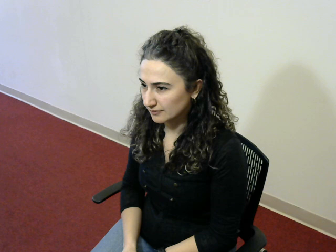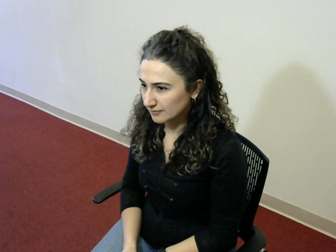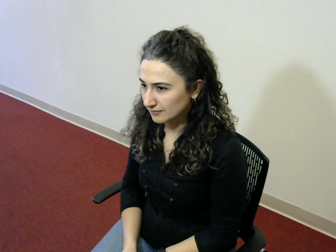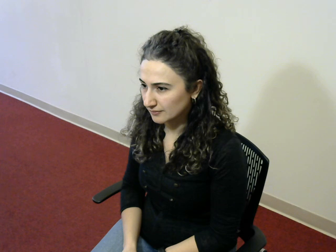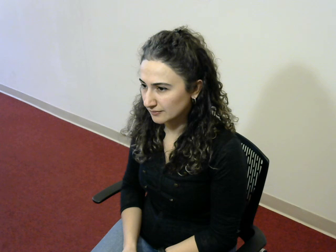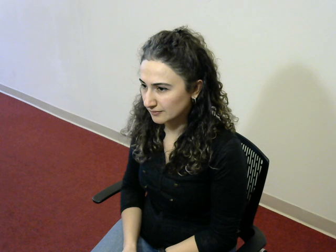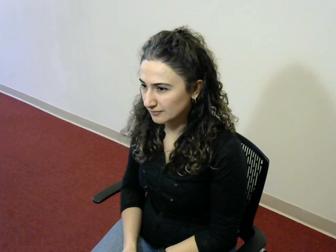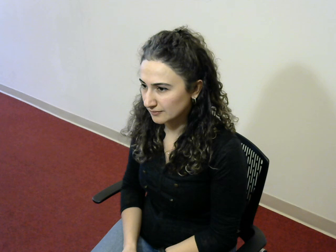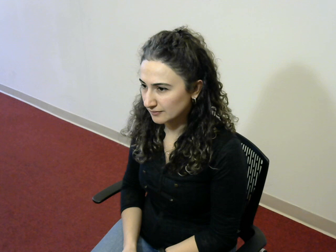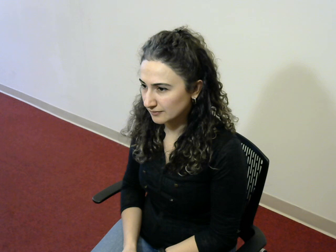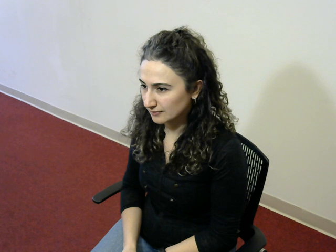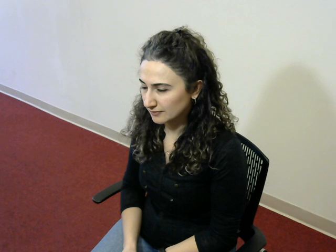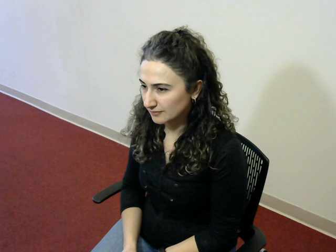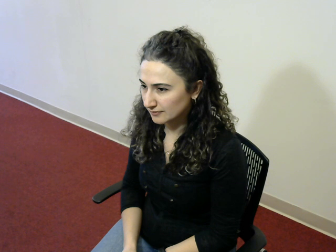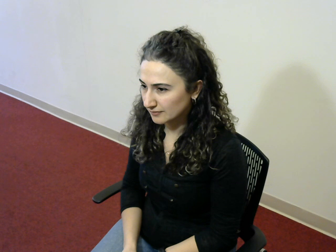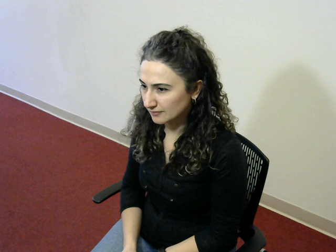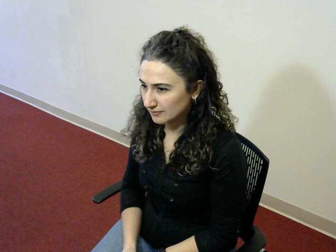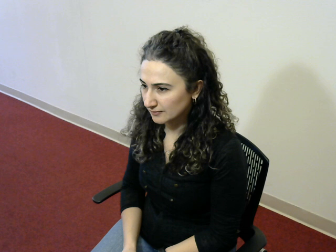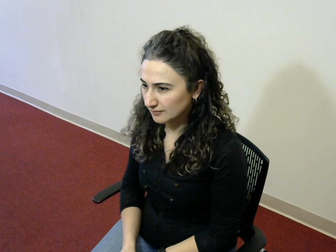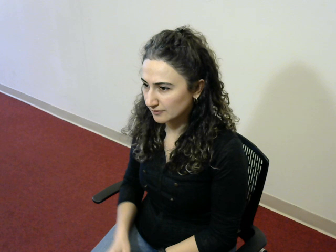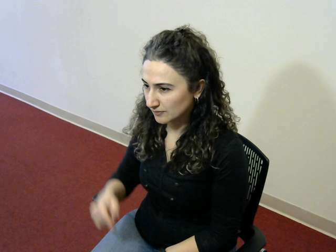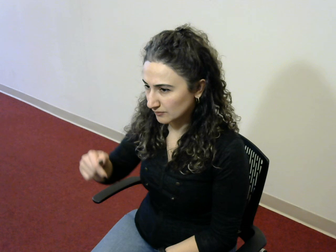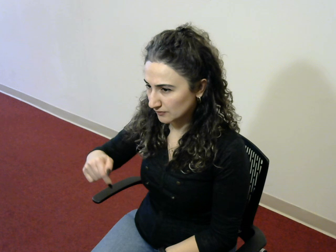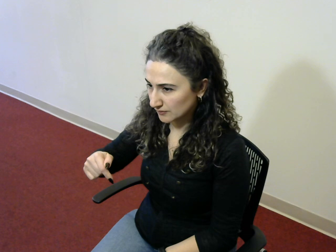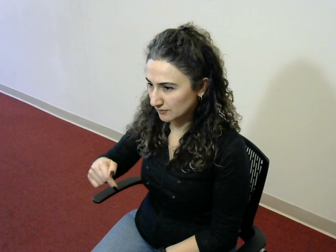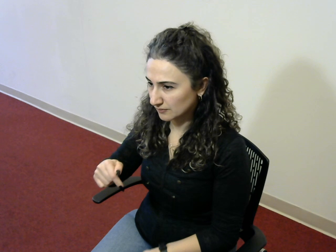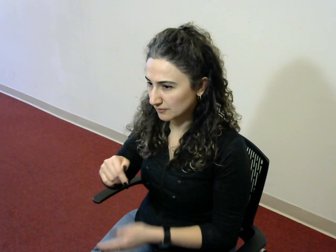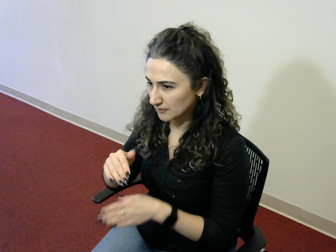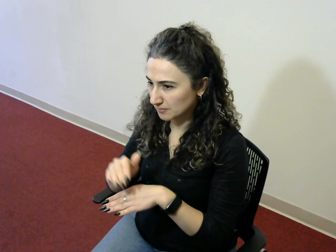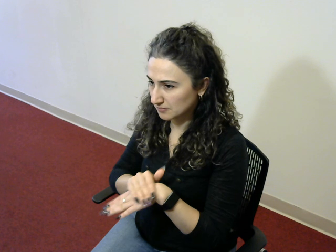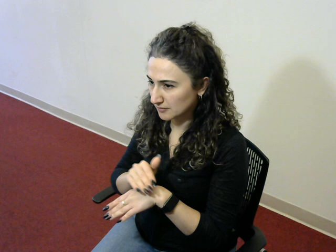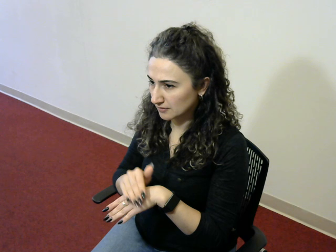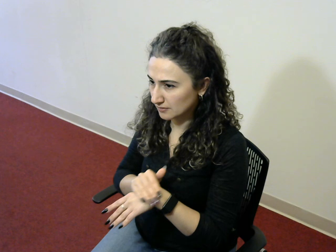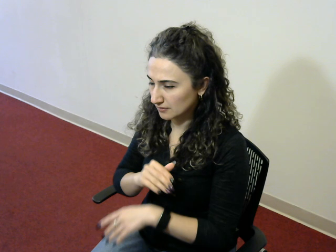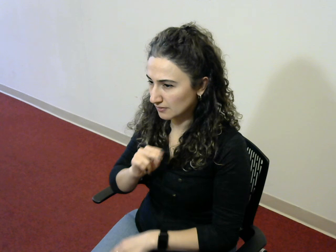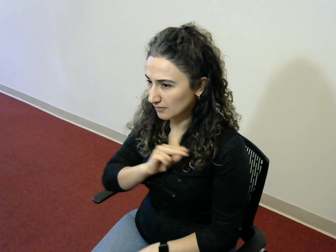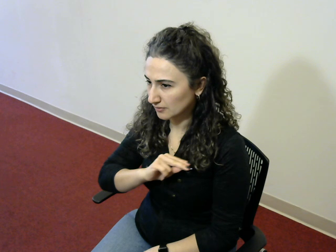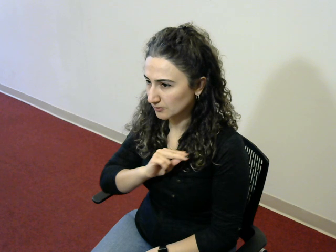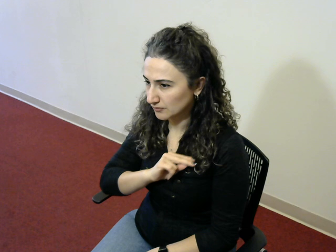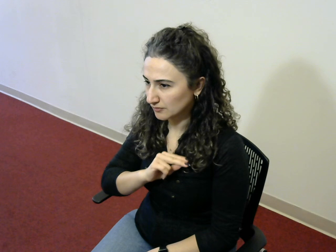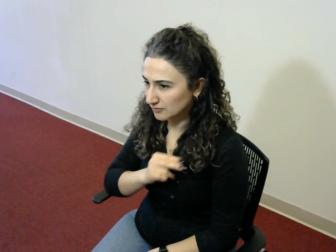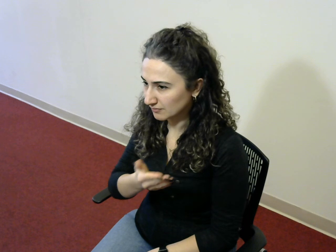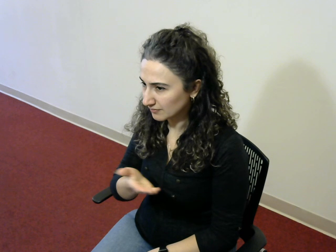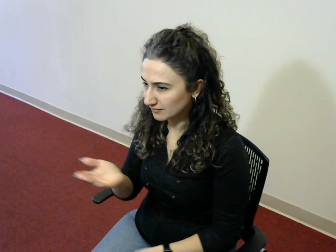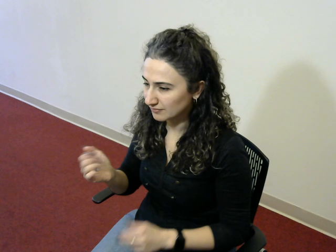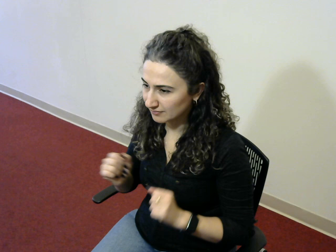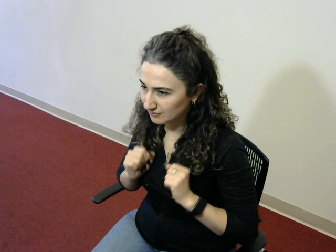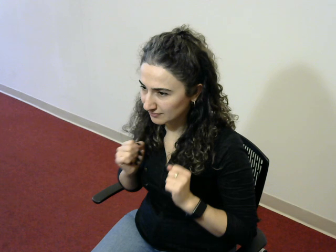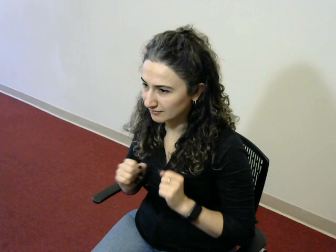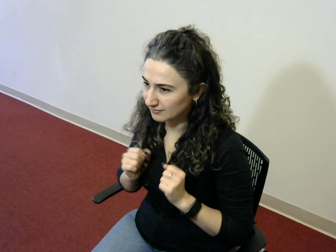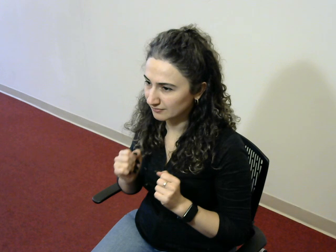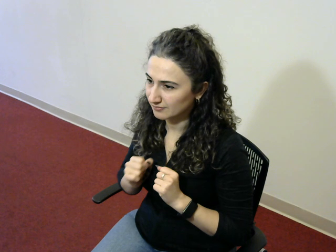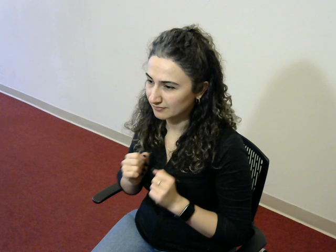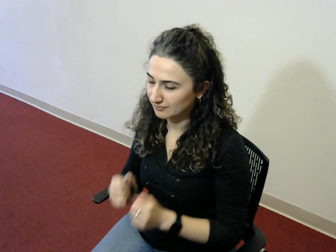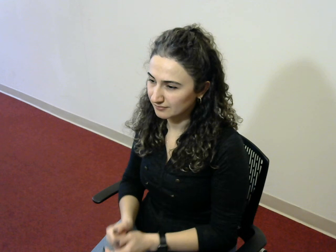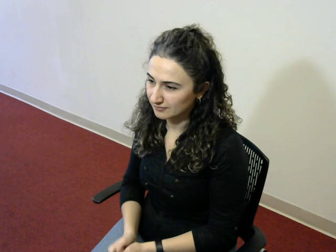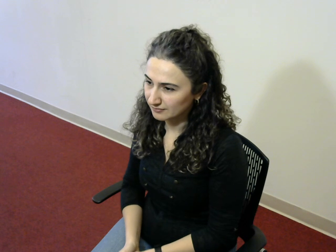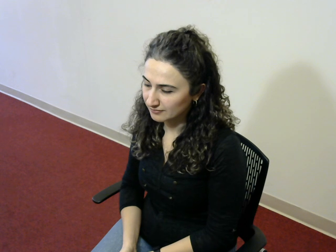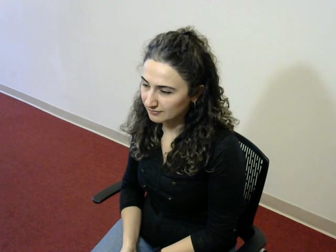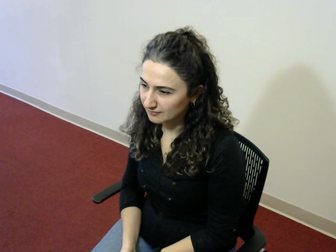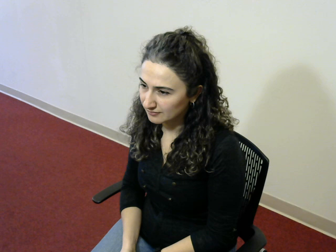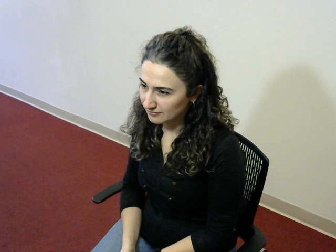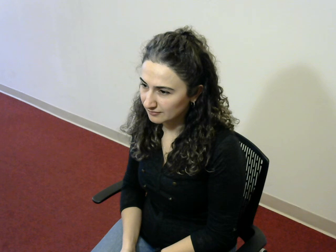Burda mehriban işçilər çalışır